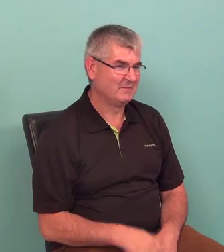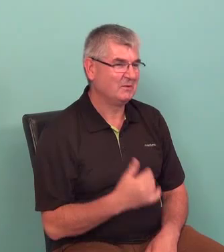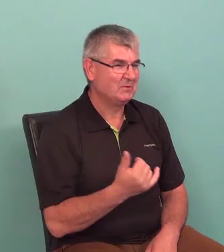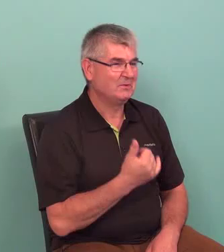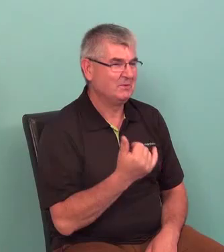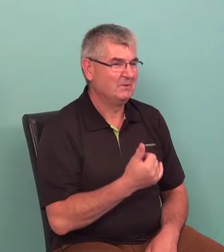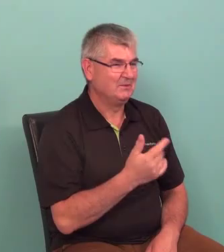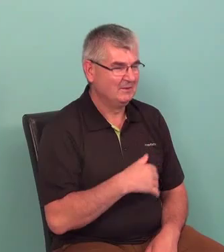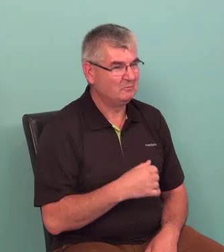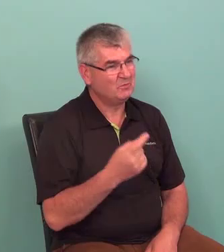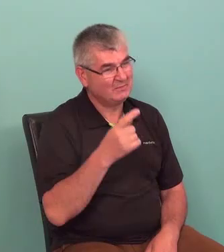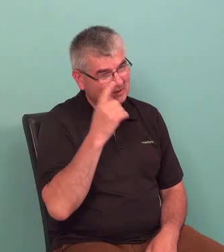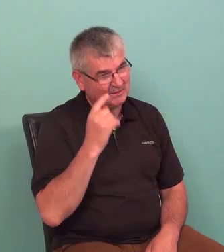Zawsze, od czasu do czasu jeżdżę do Zakopanego.